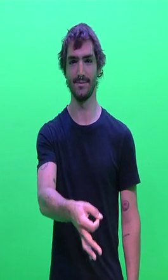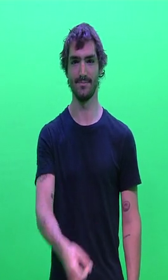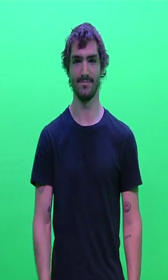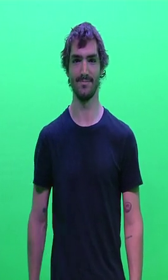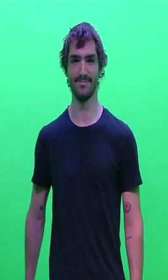Sí.